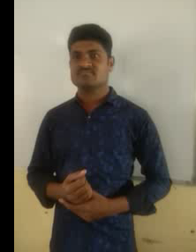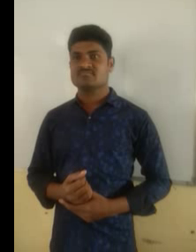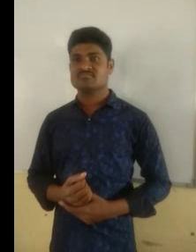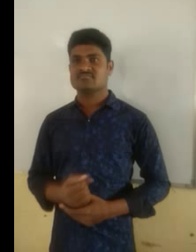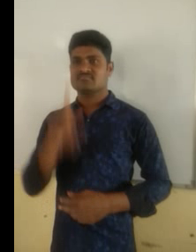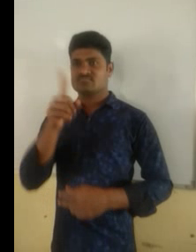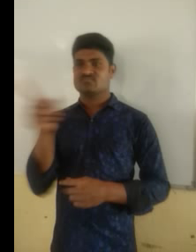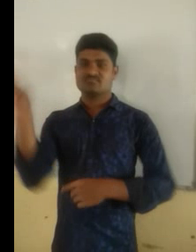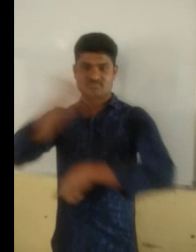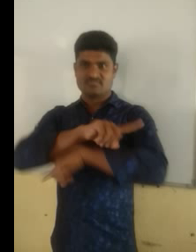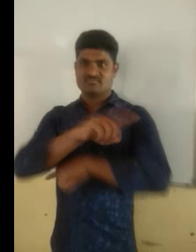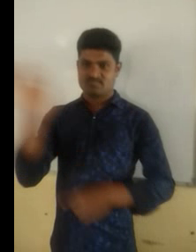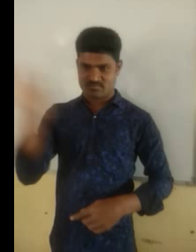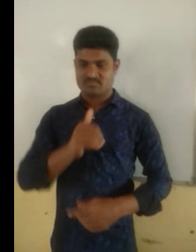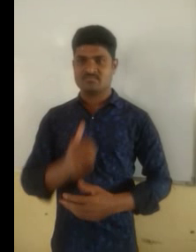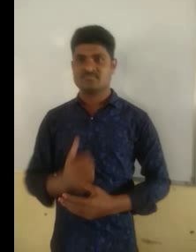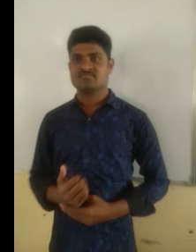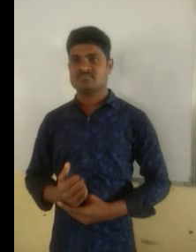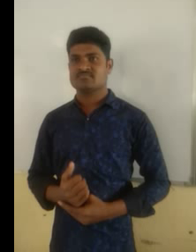he would be coming today